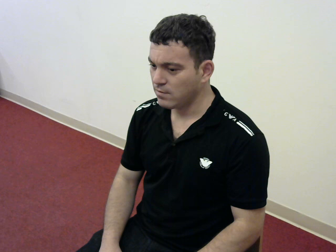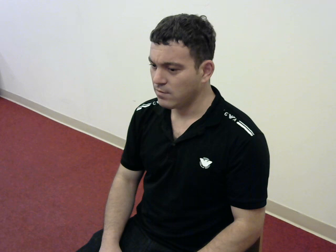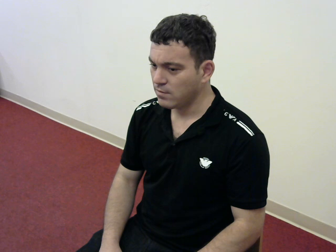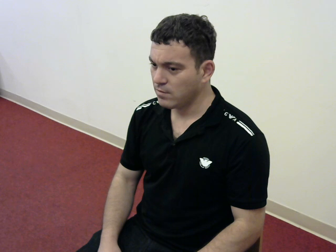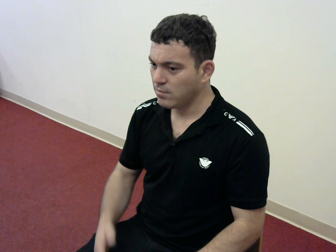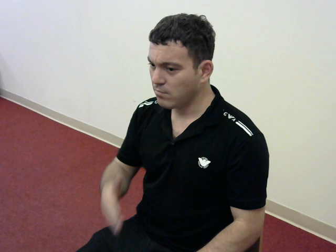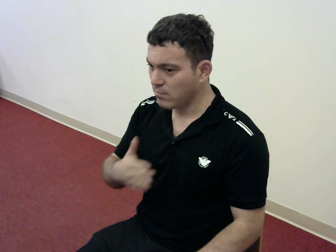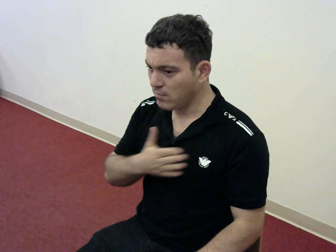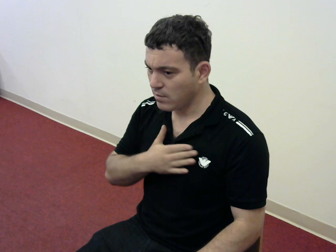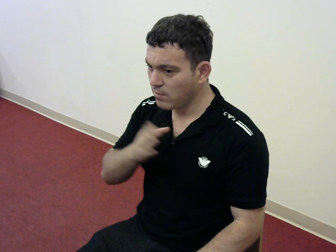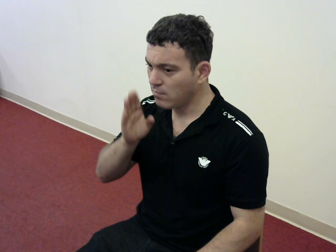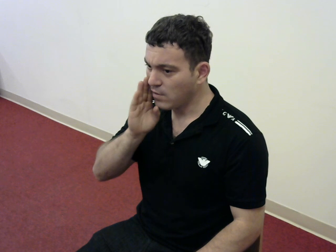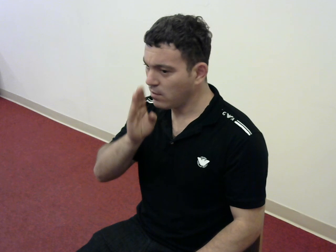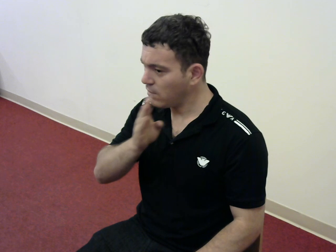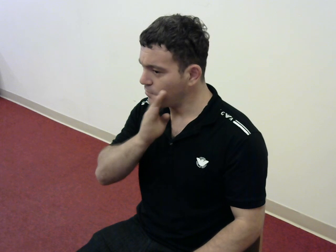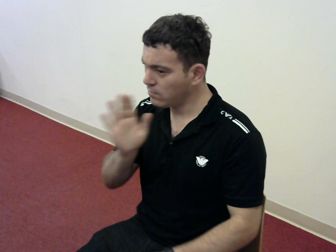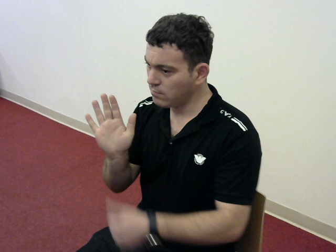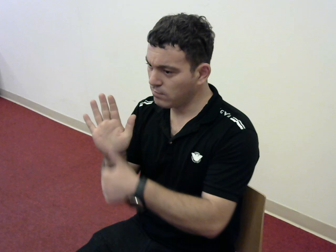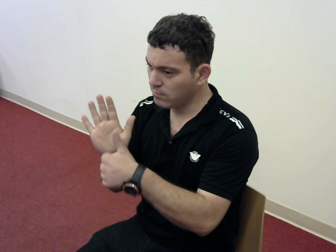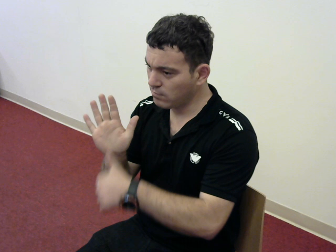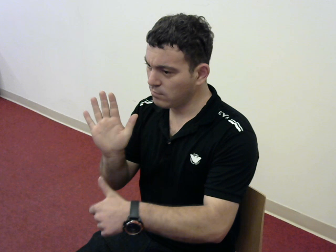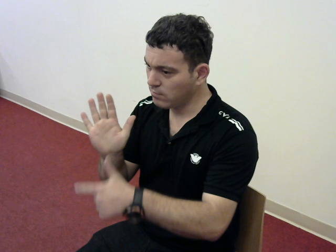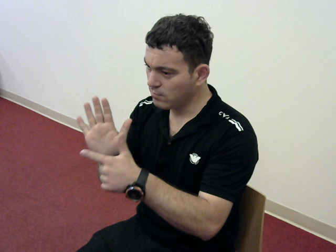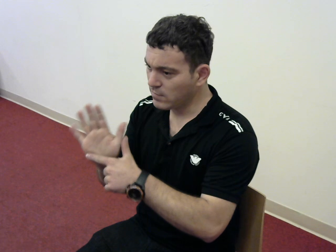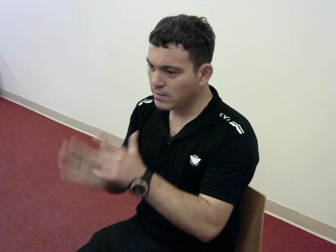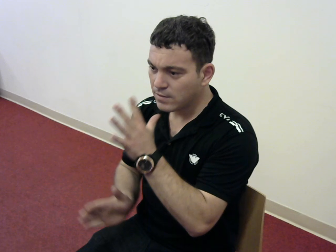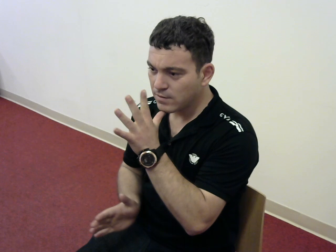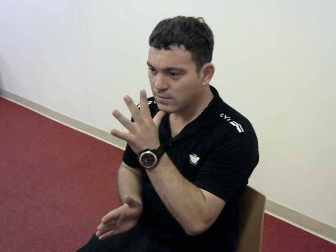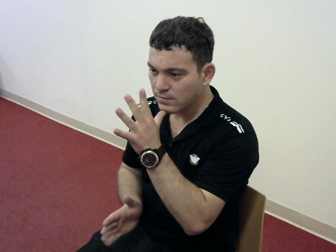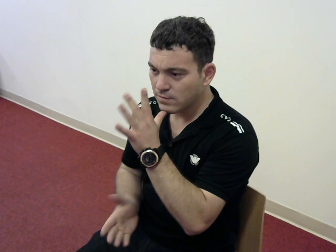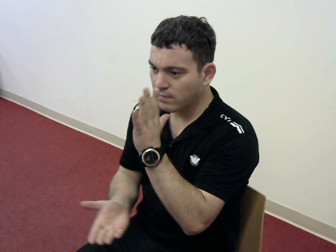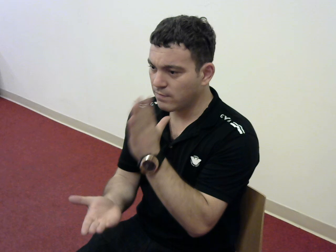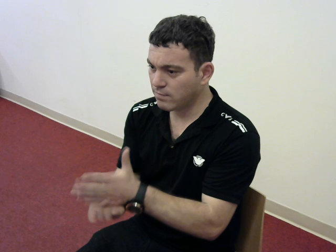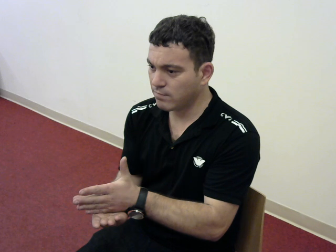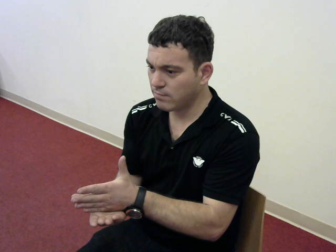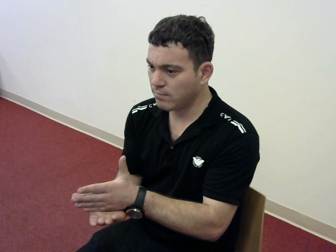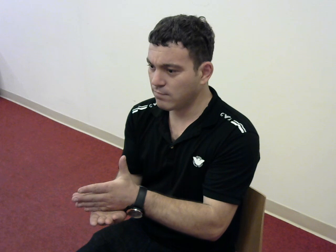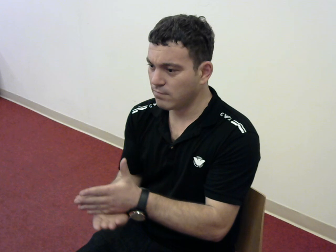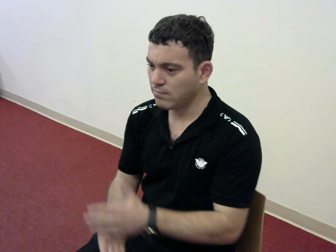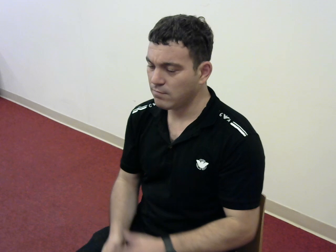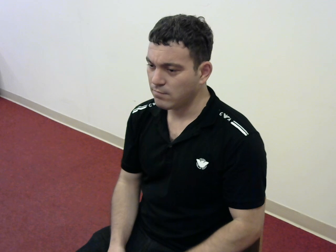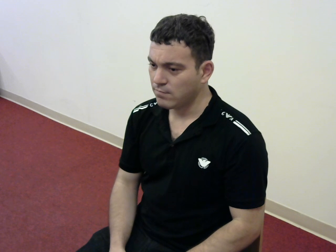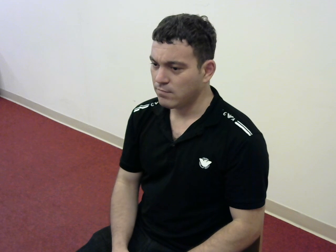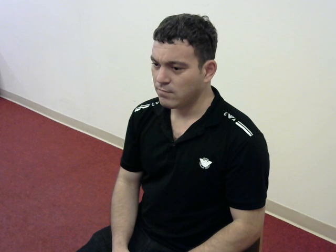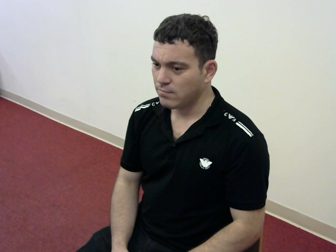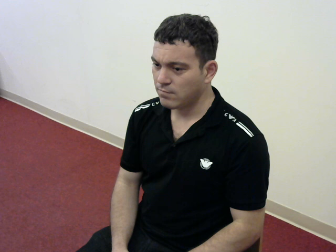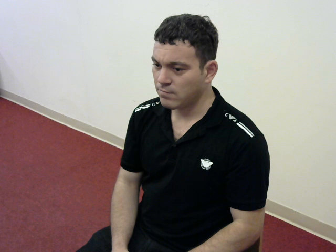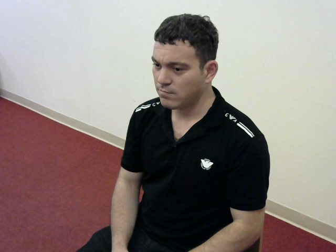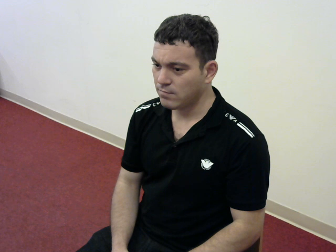Mənim anamın 67 yaşı var